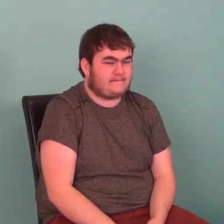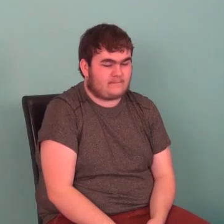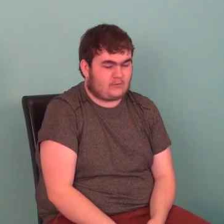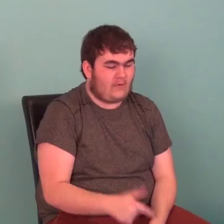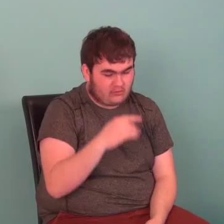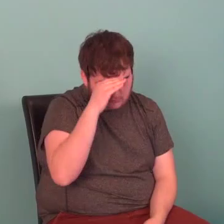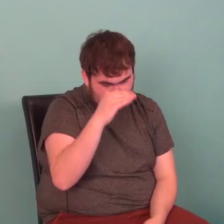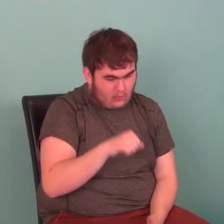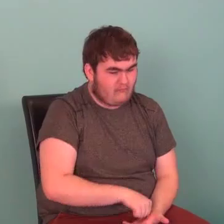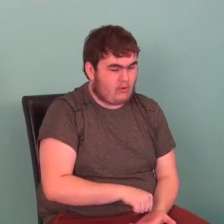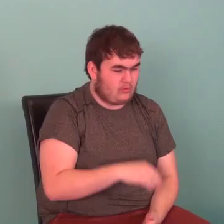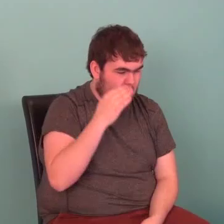Kask musi być założony równo, na środku.